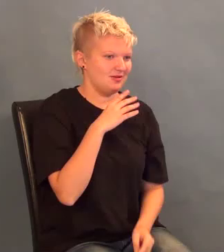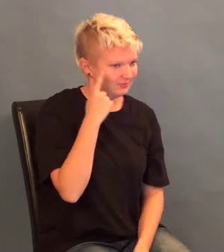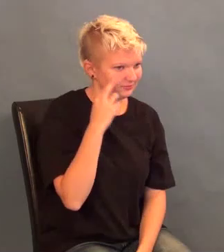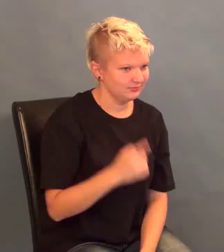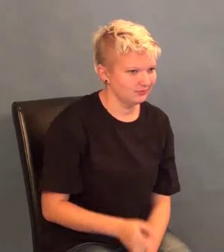Rozumiesz?